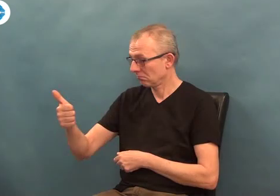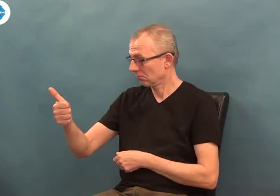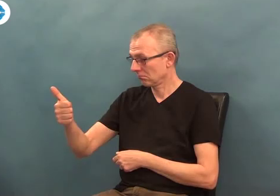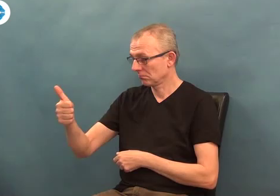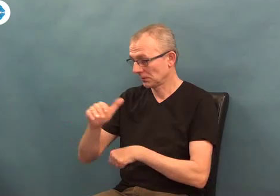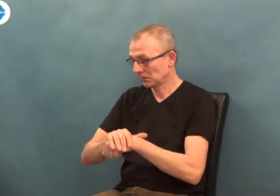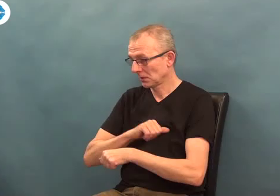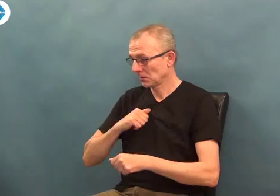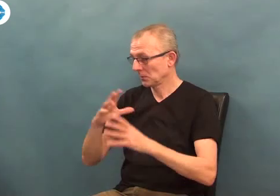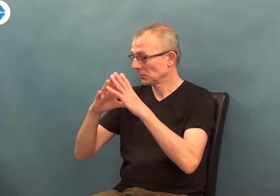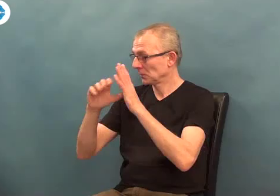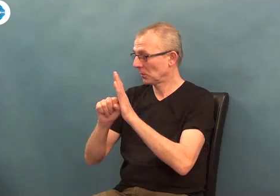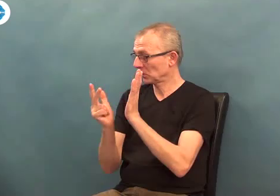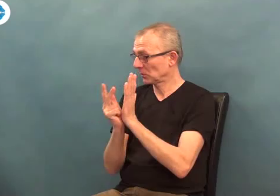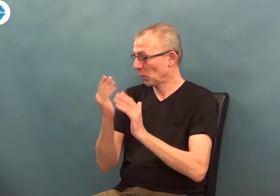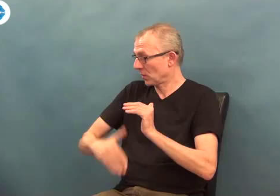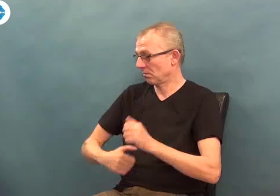Zgadza się, od dziesiątej do osiemnastej kończę pracę.